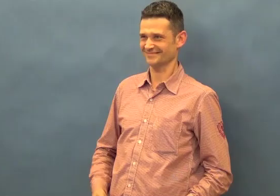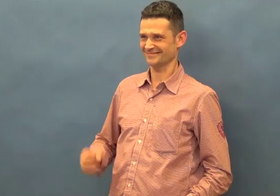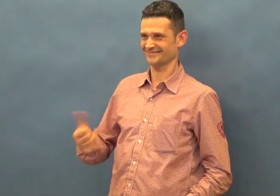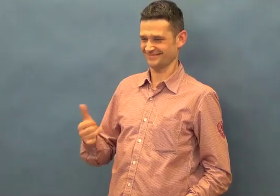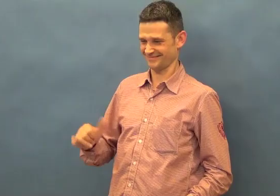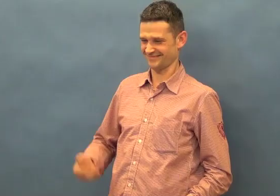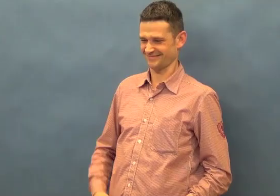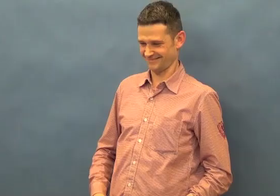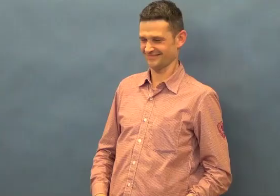Tak.